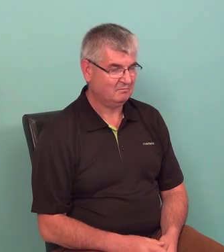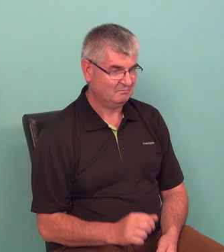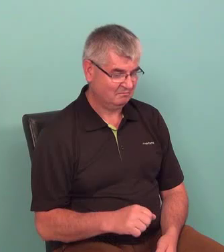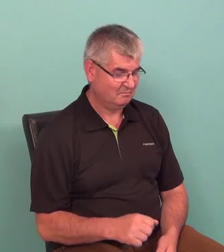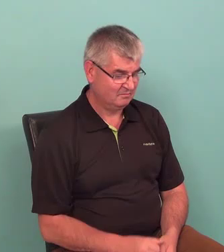Tak.